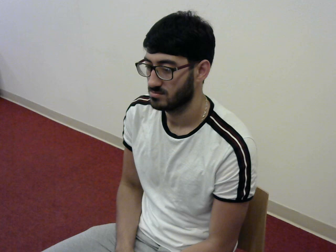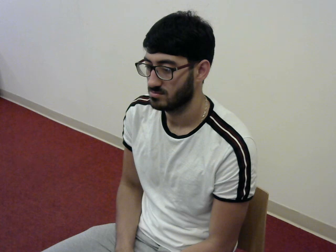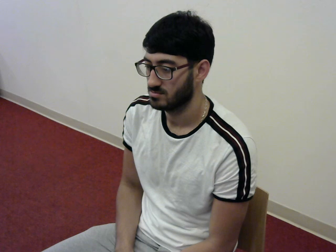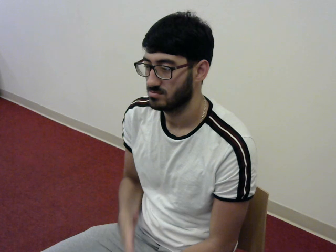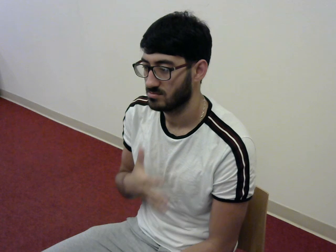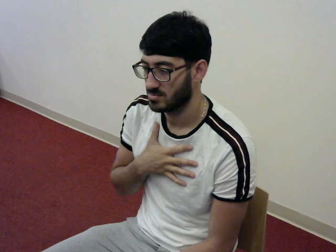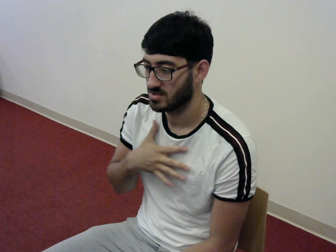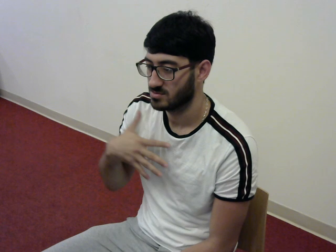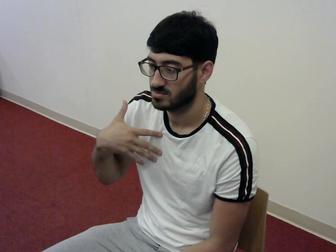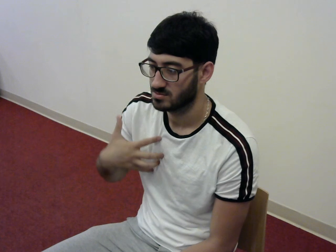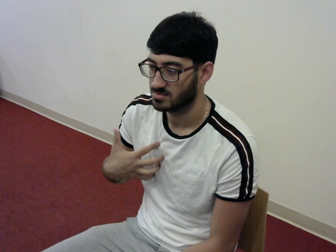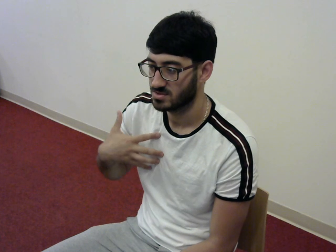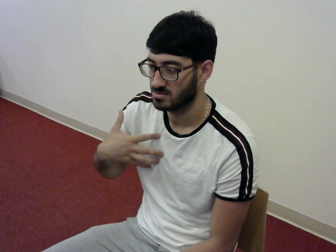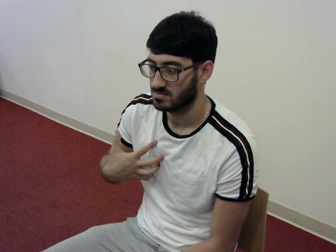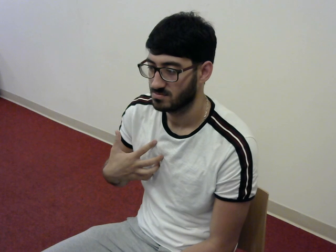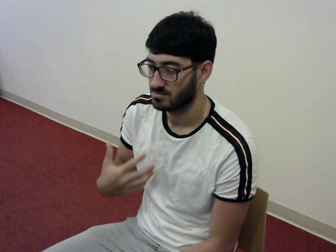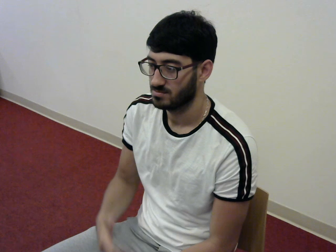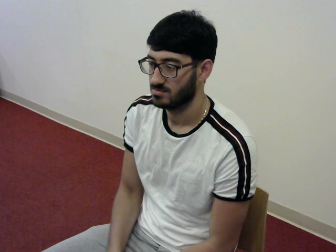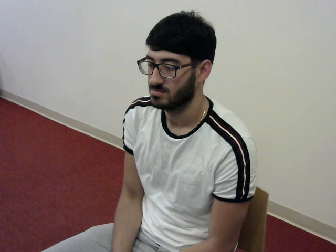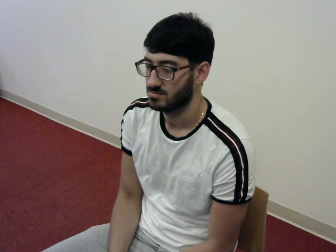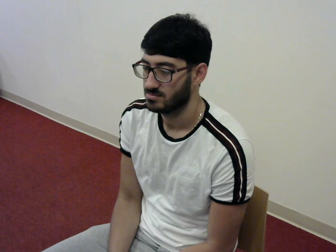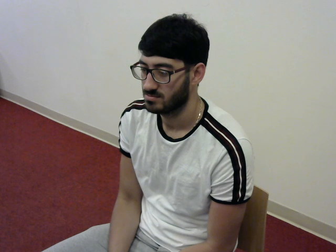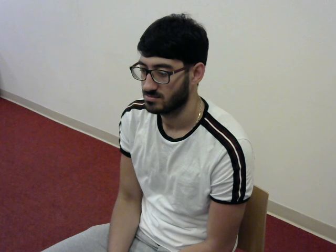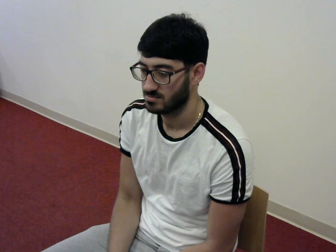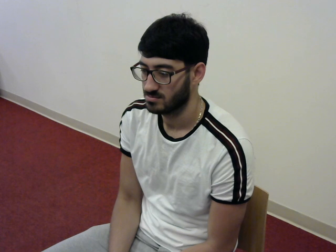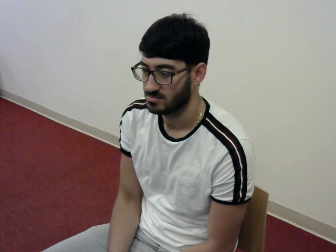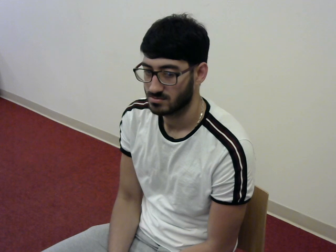Mən subayam